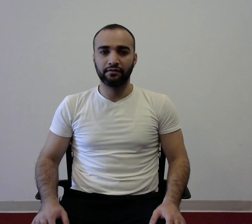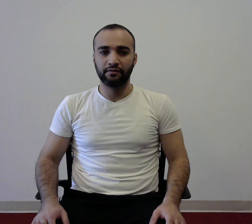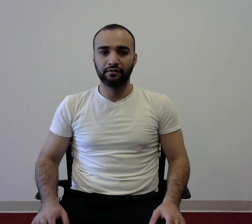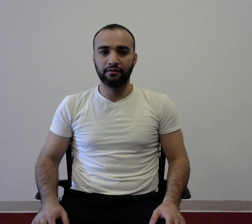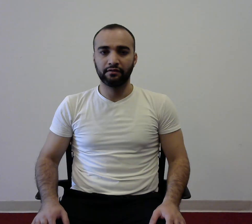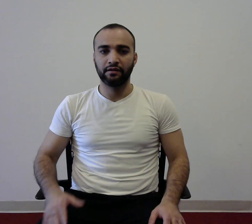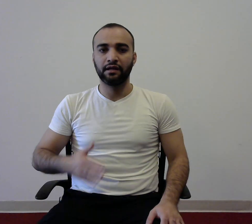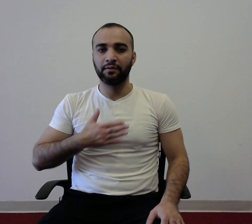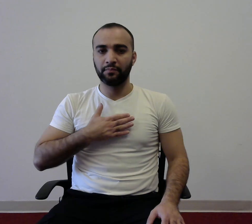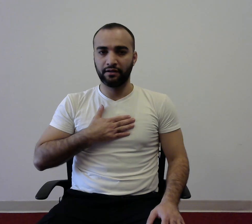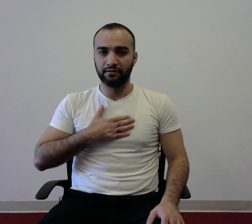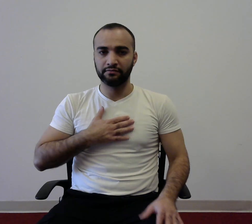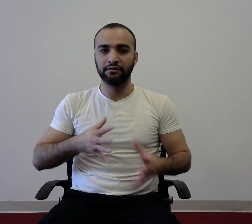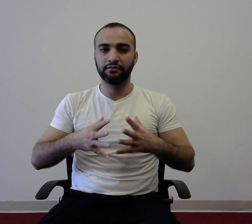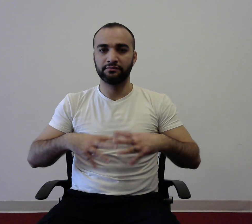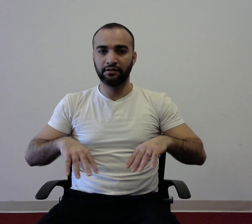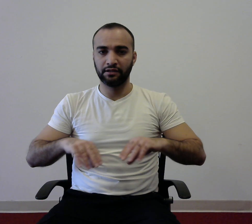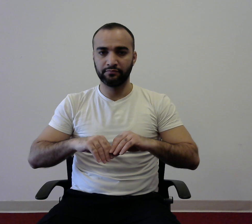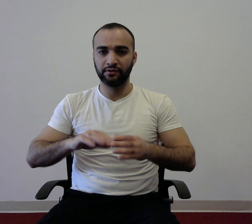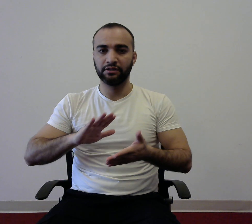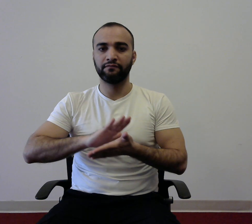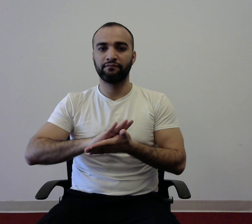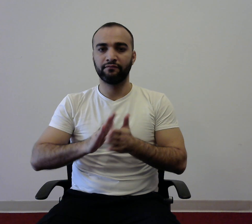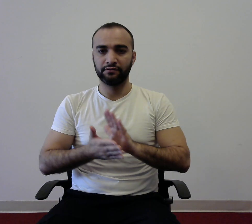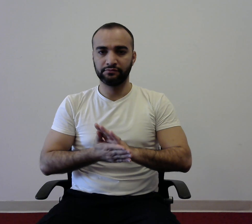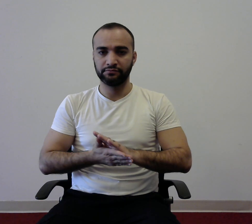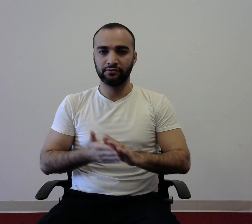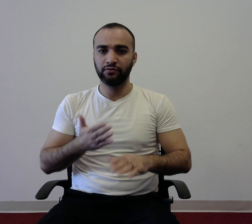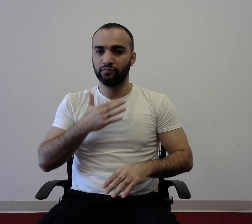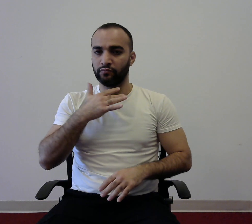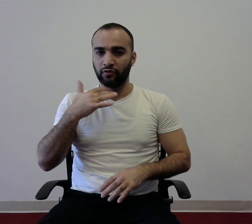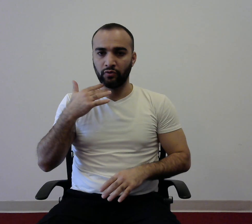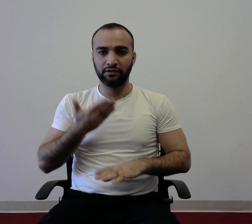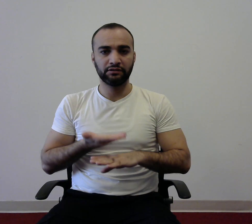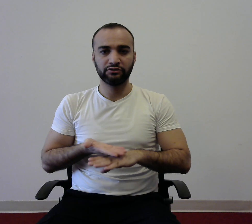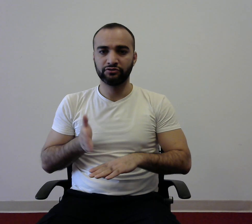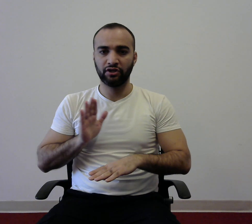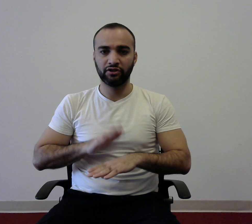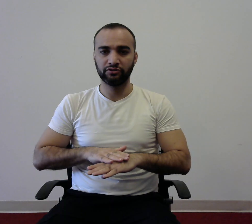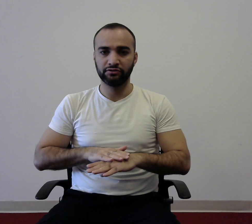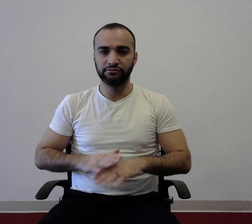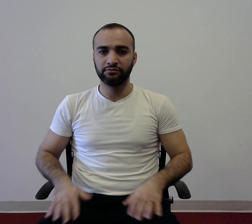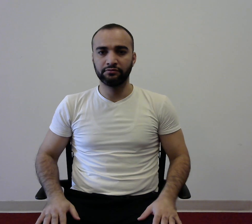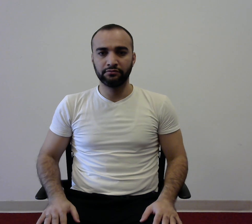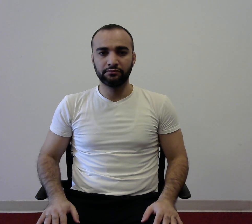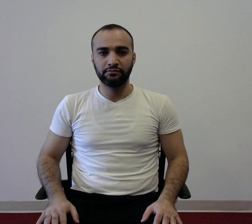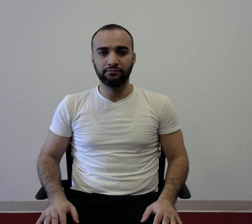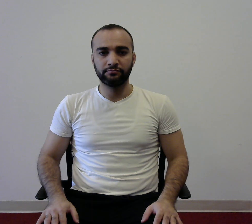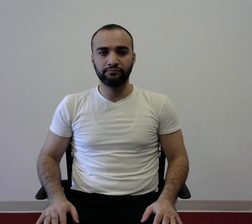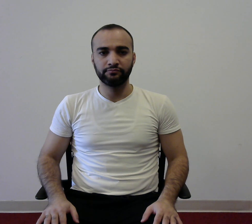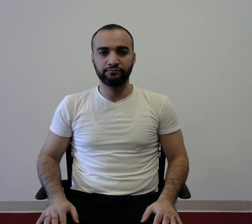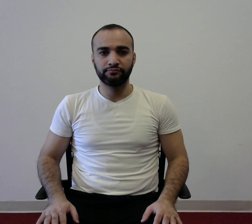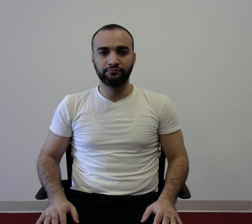Mənim ailəmin vəziyyəti çox ağırdır